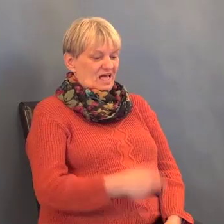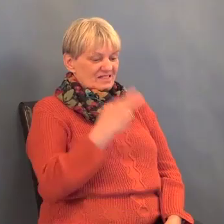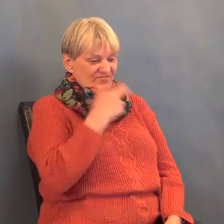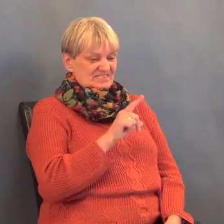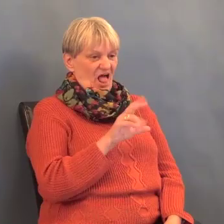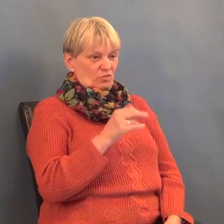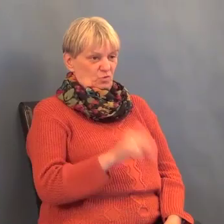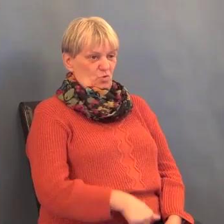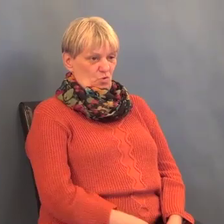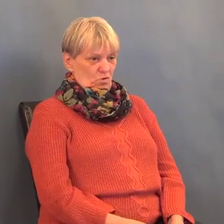Ale nie widzę lotu.